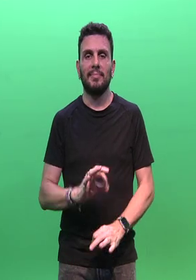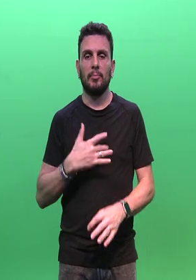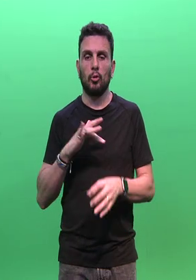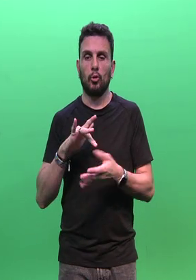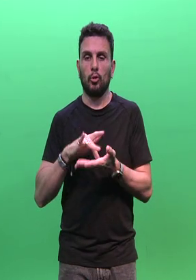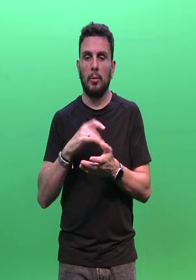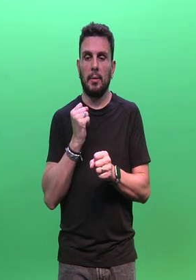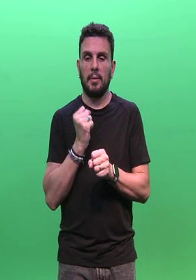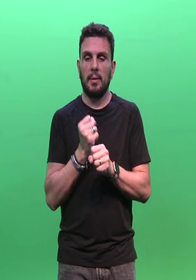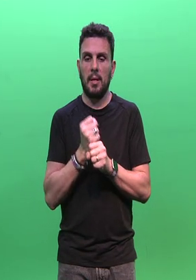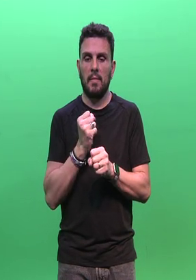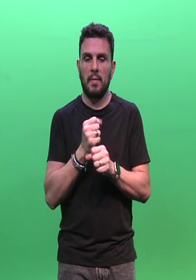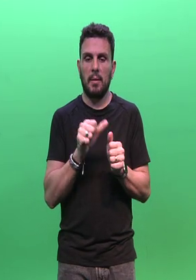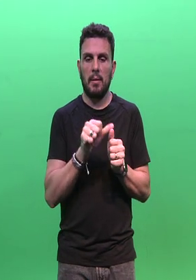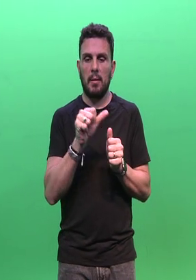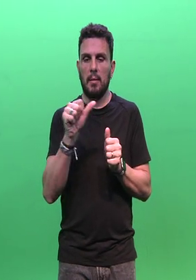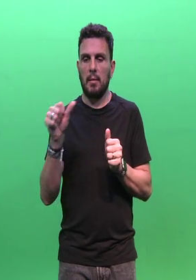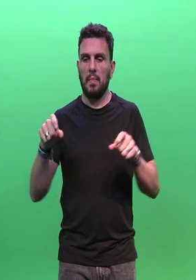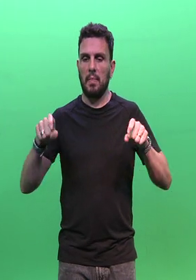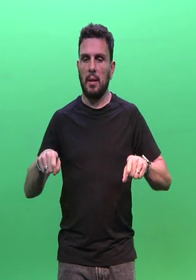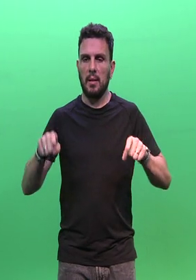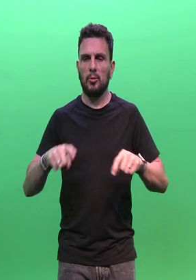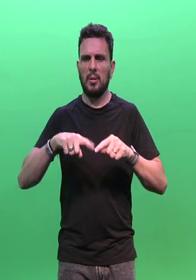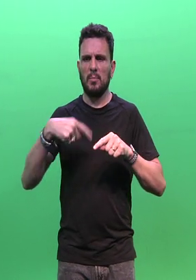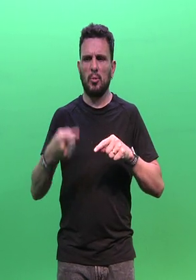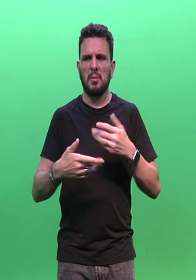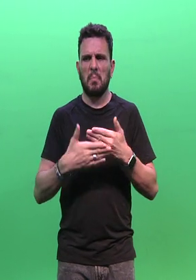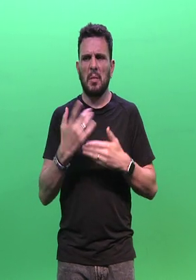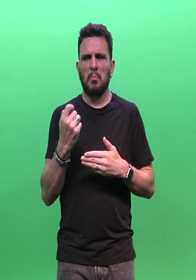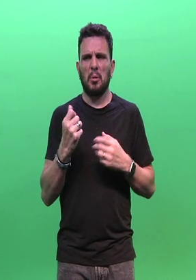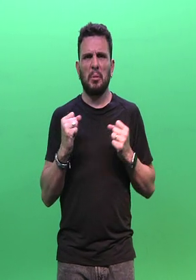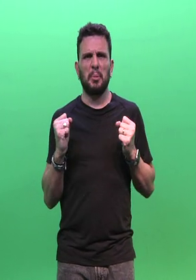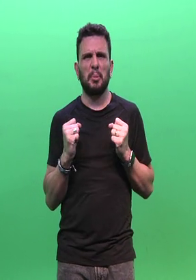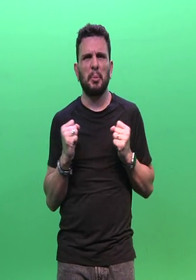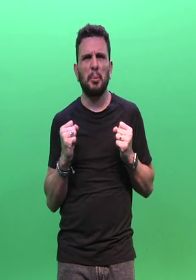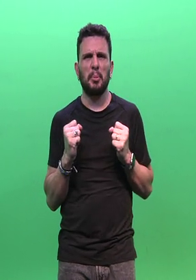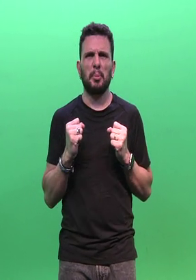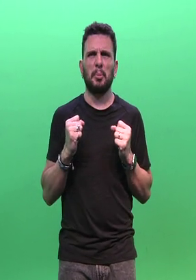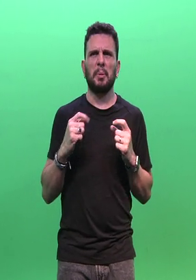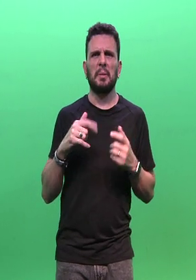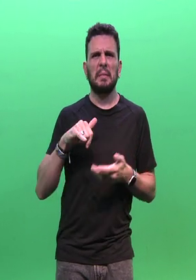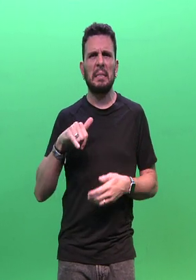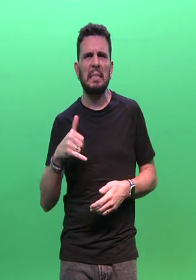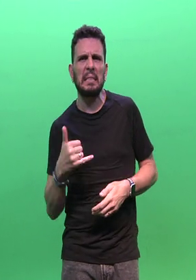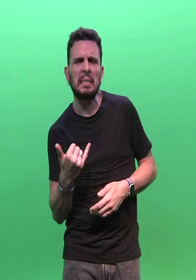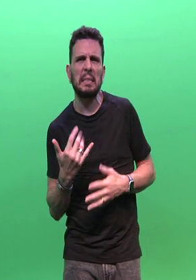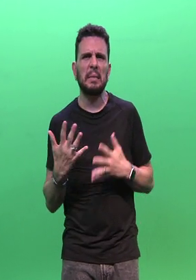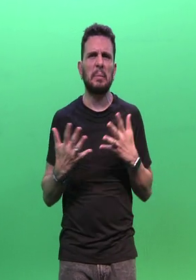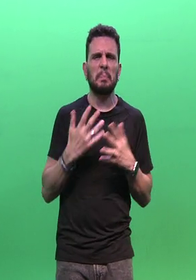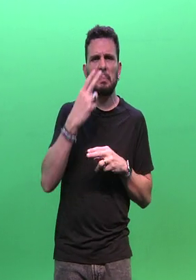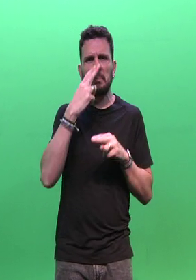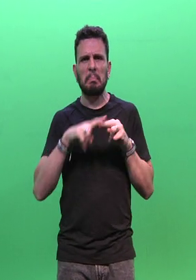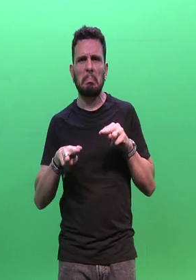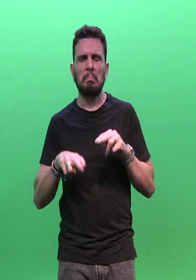Quan estic a la feina, després del descans, tinc una mica de fred i estic cansat, és estrany.